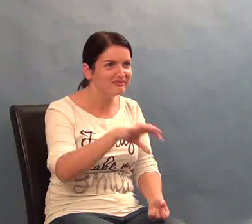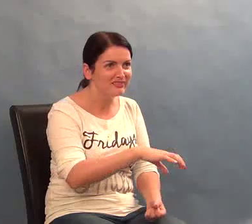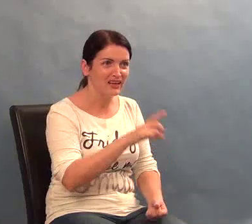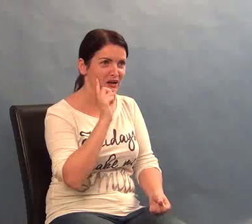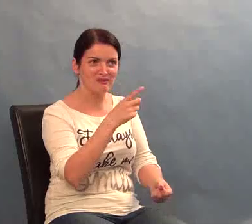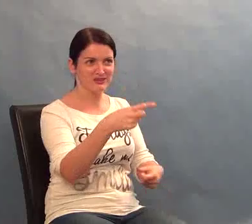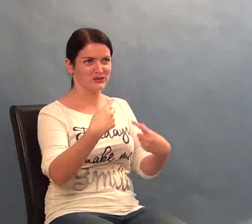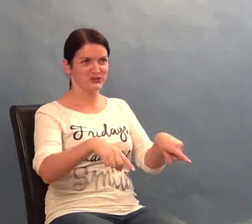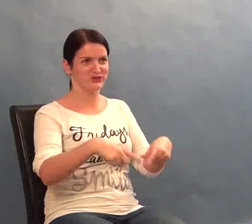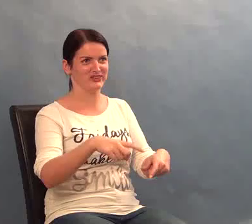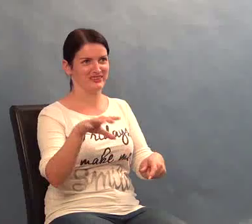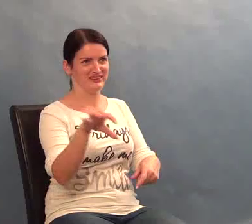A tak naprawdę to nie oni ukradli.